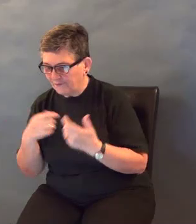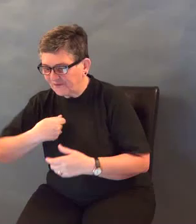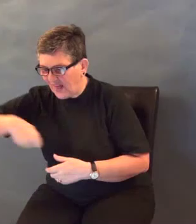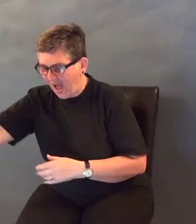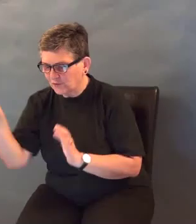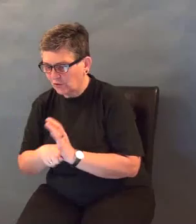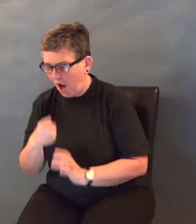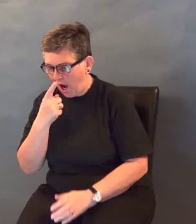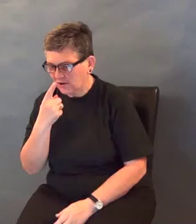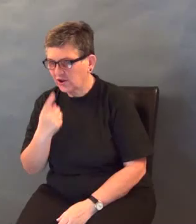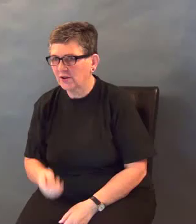Wyjazd do Olsztyna.